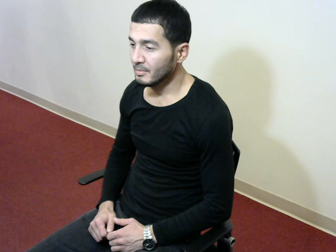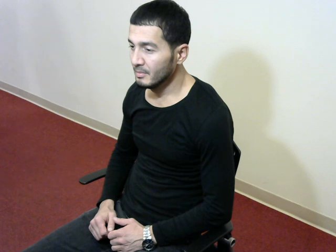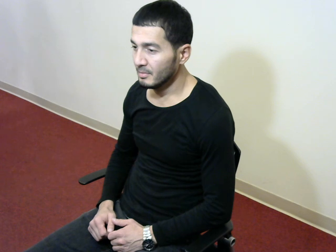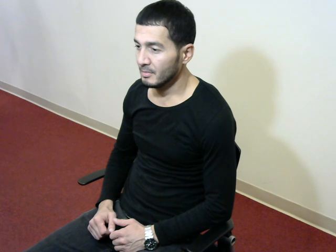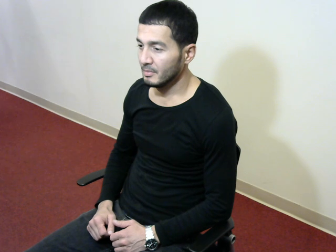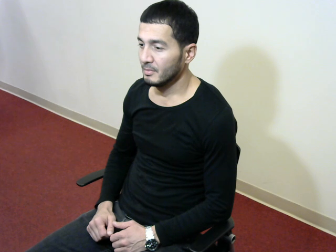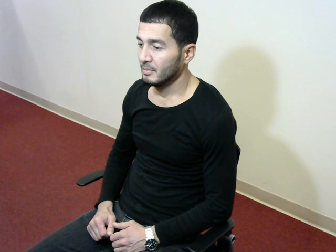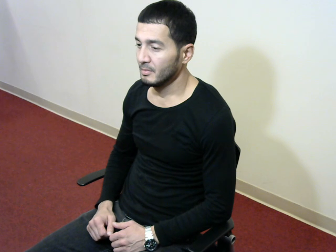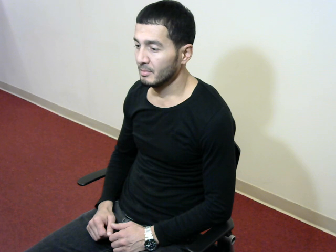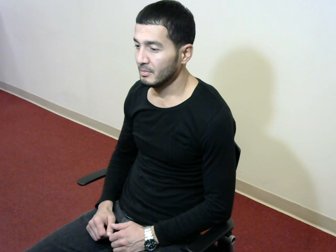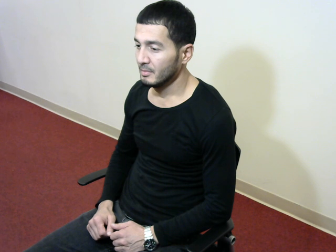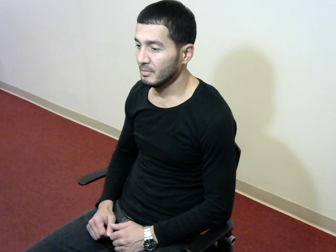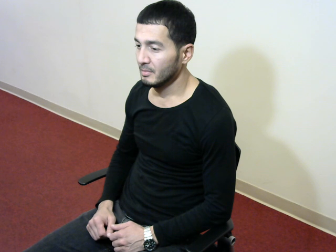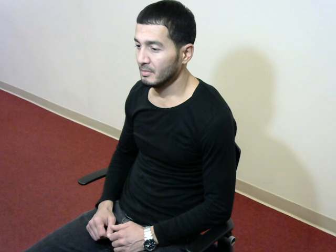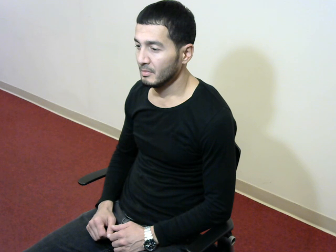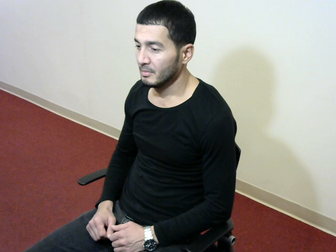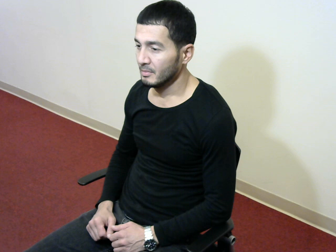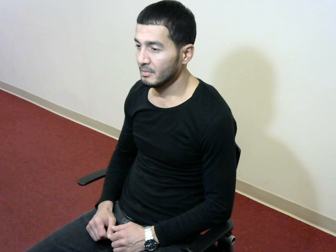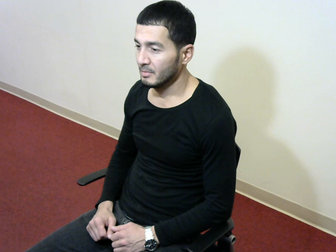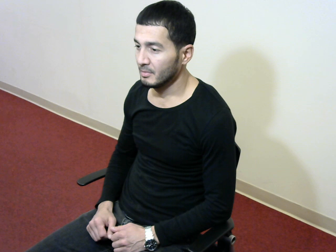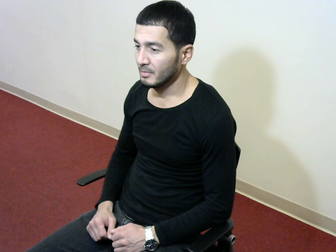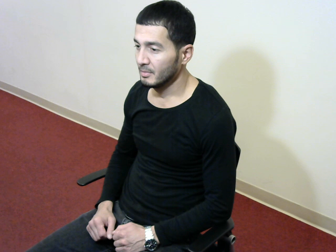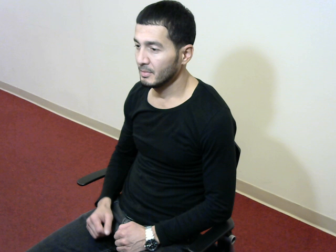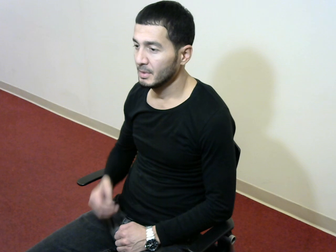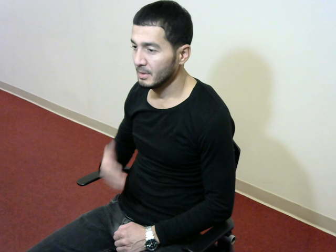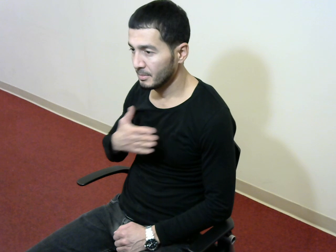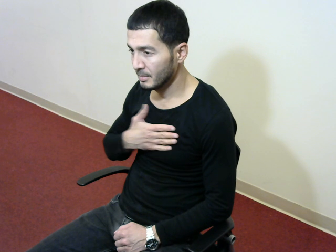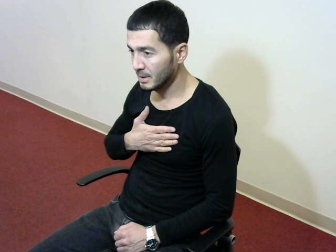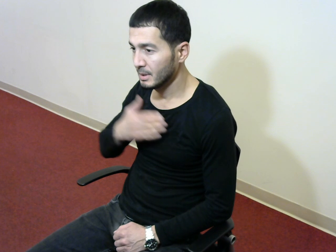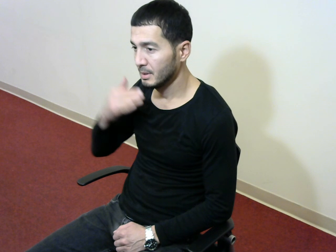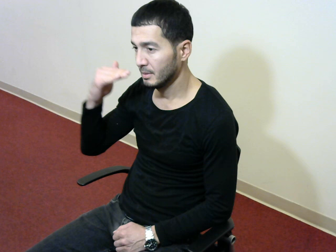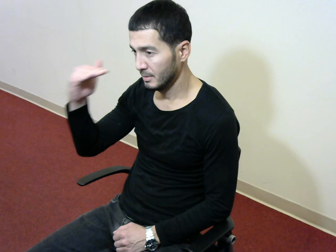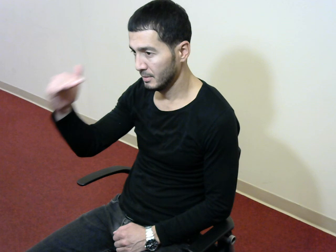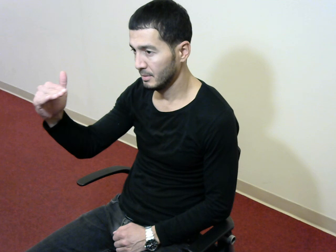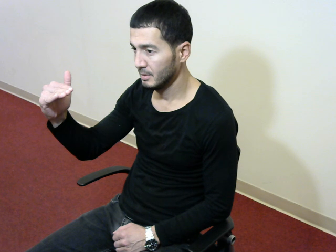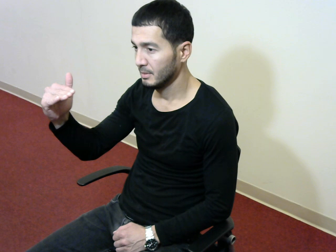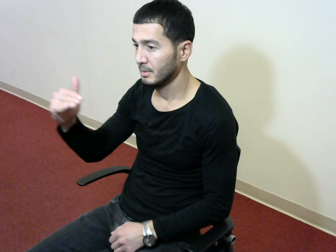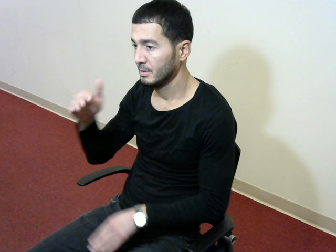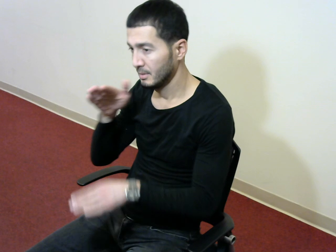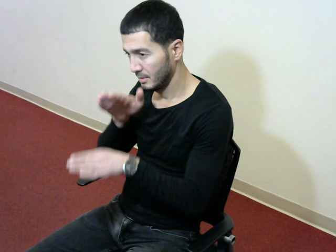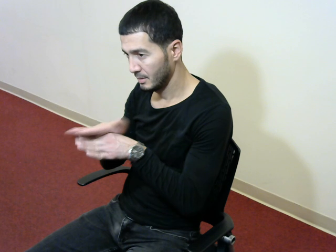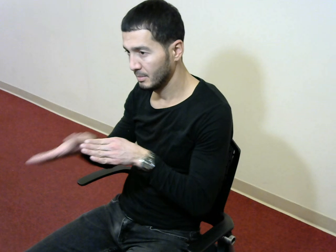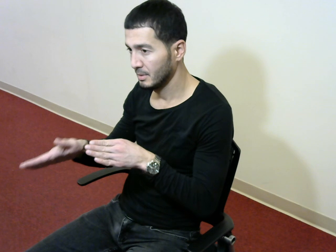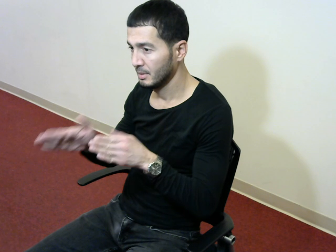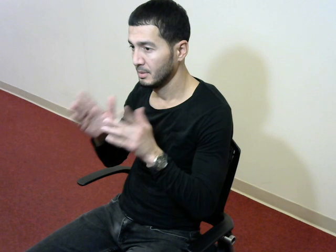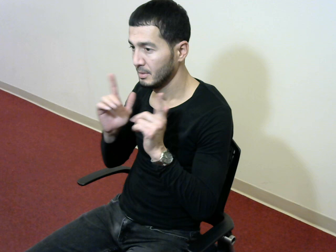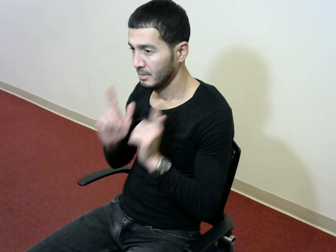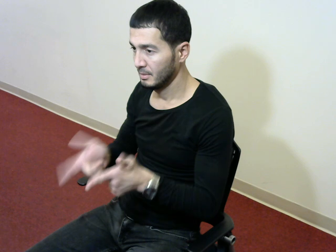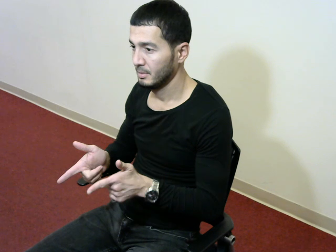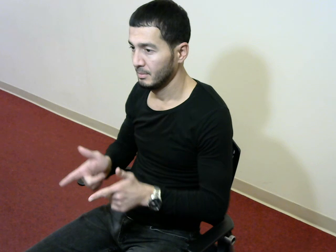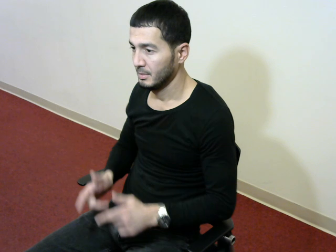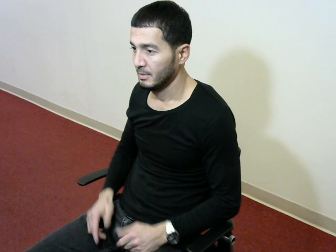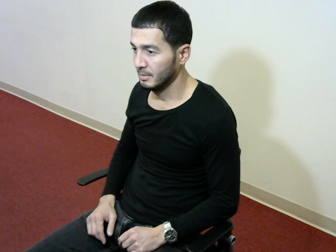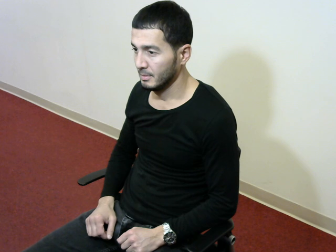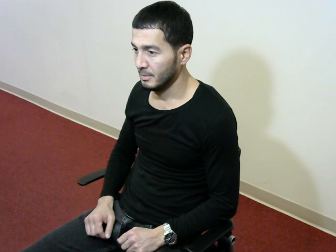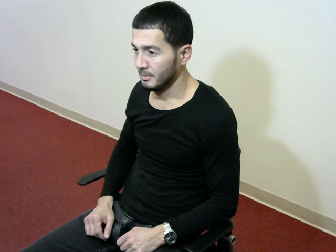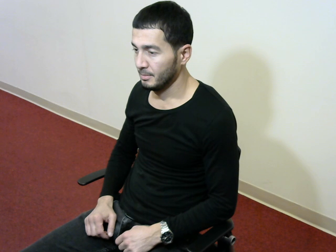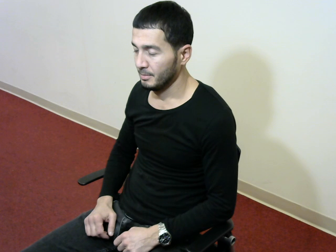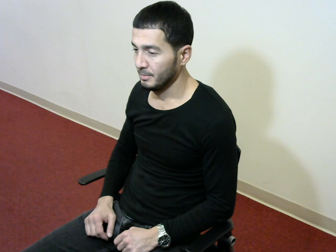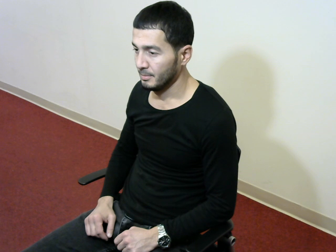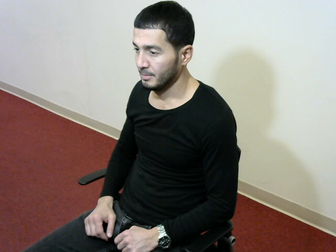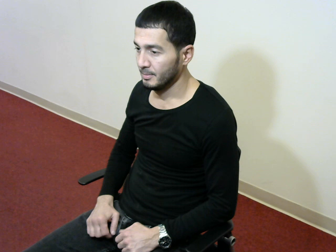Mən sizinlə tamamilə razıyam